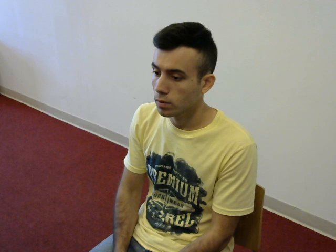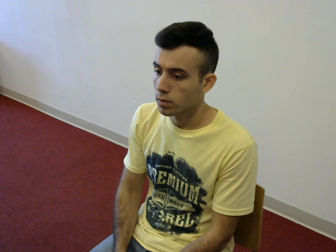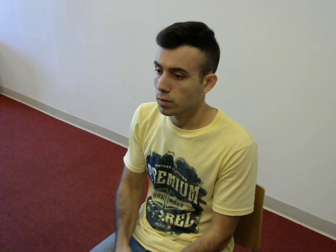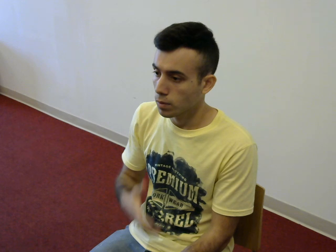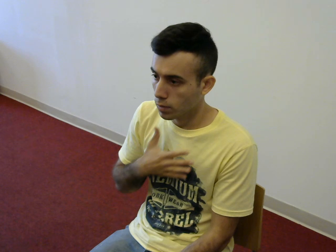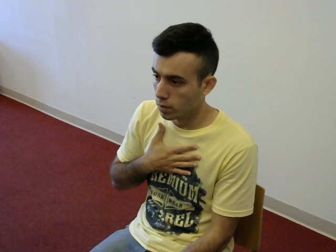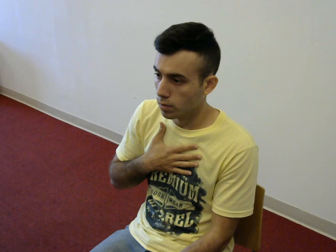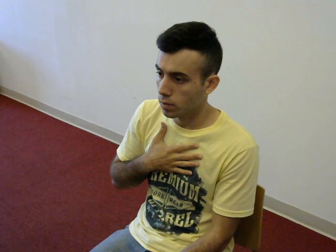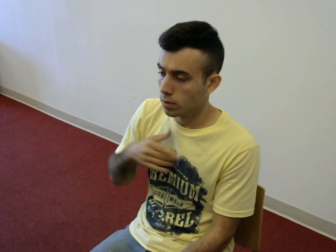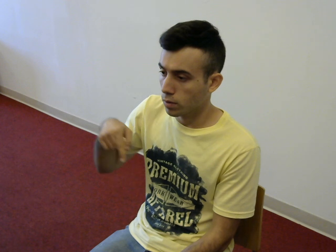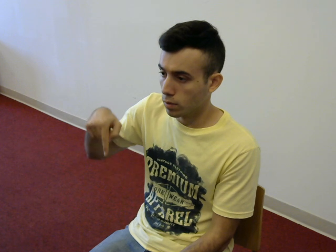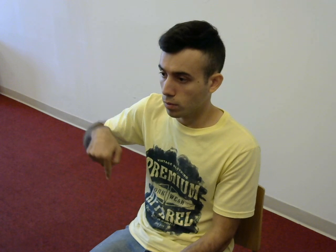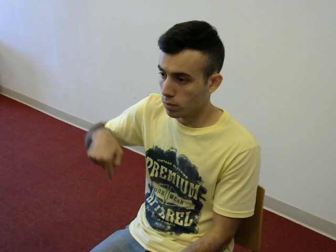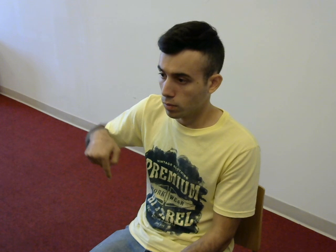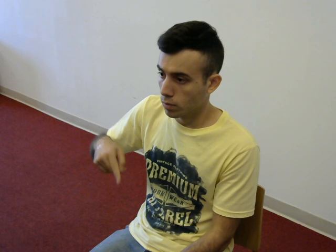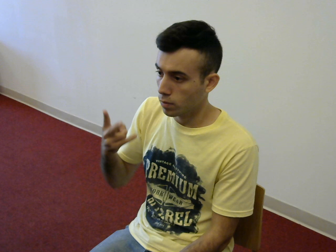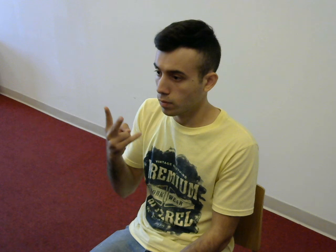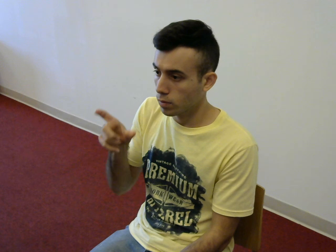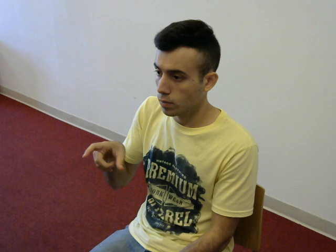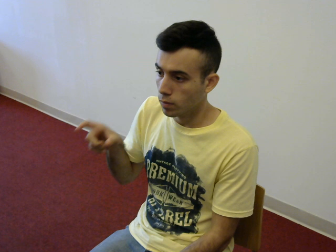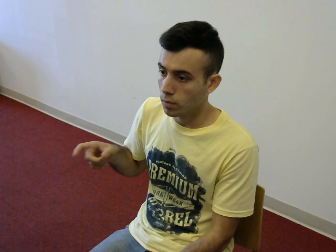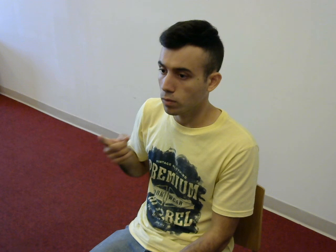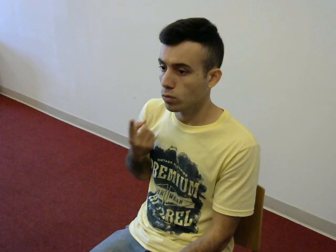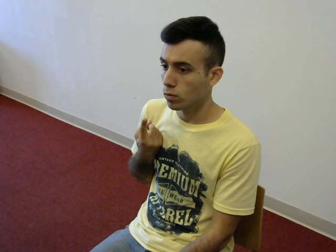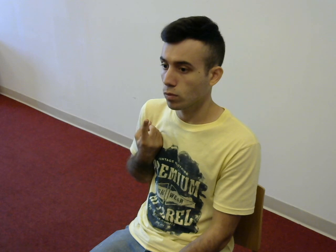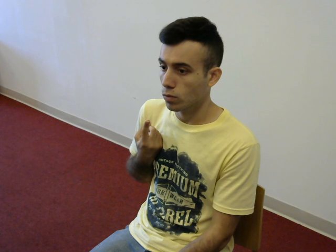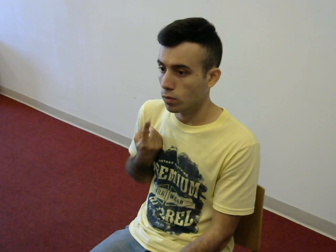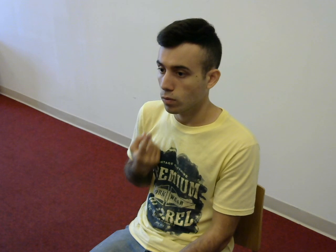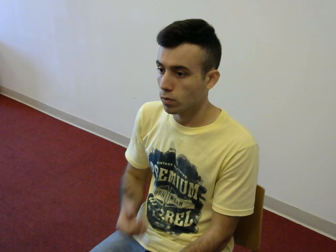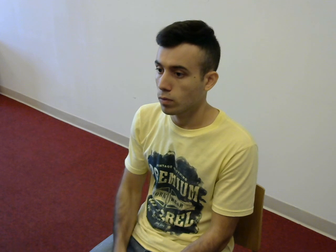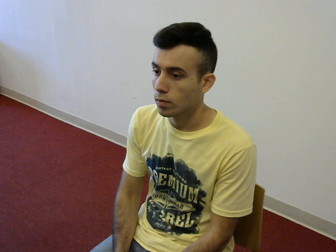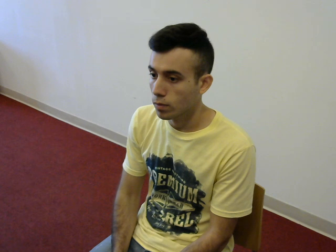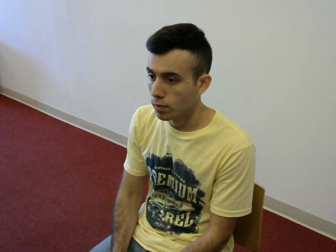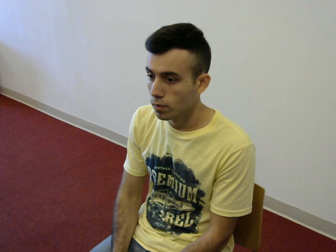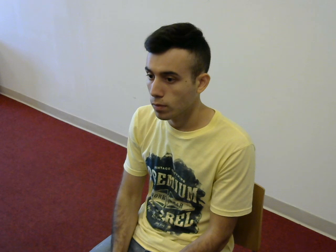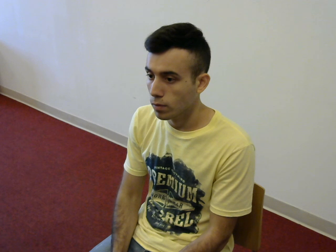Məni aşağıda 2 nəfər gözləyir